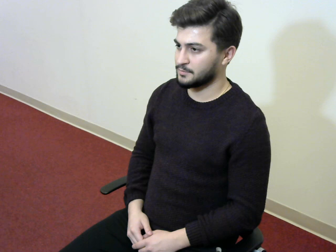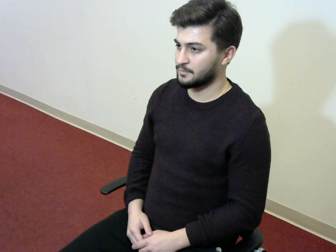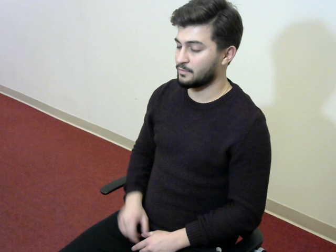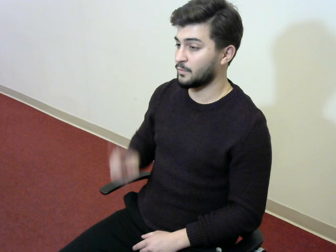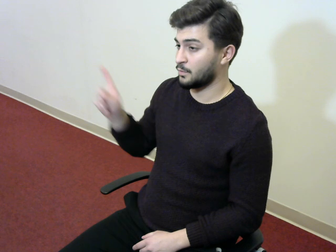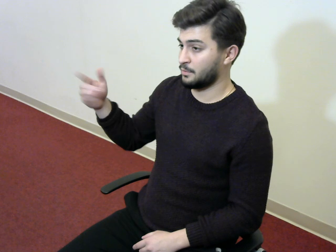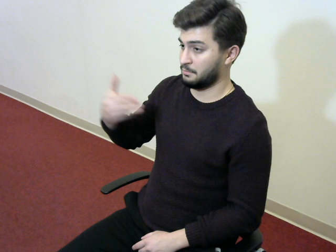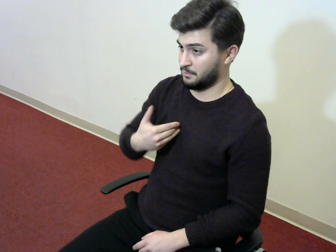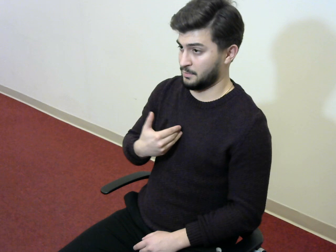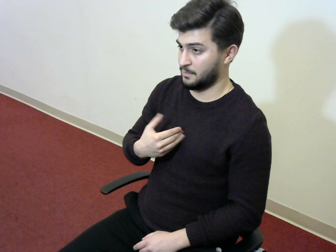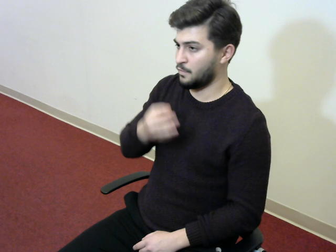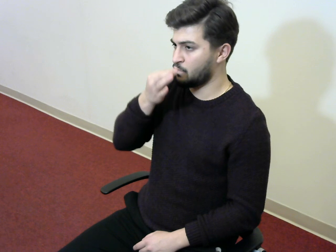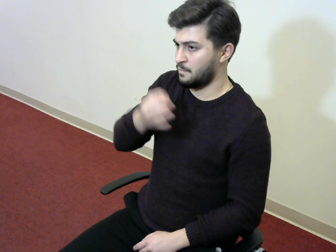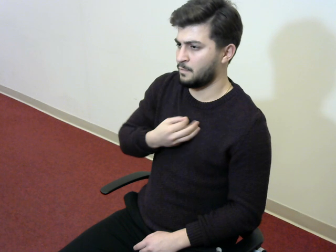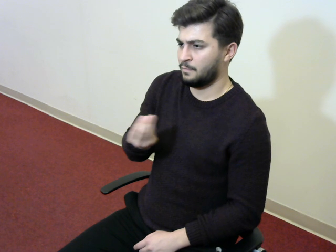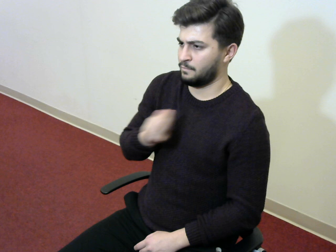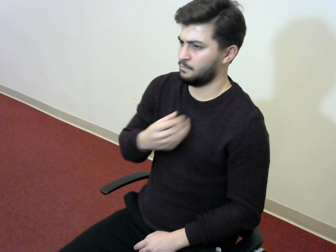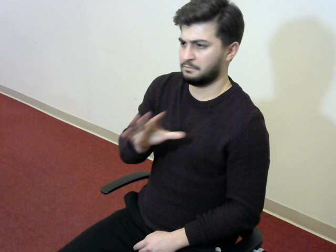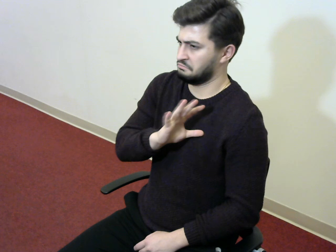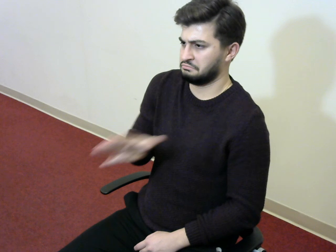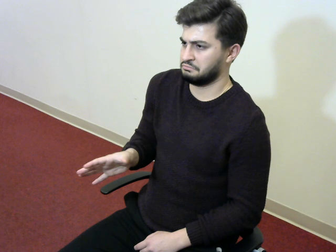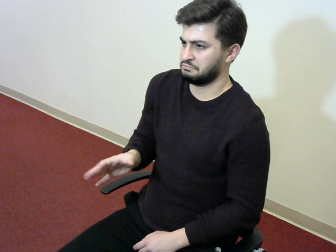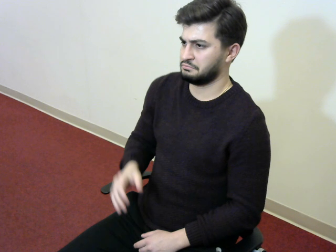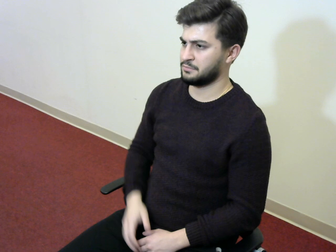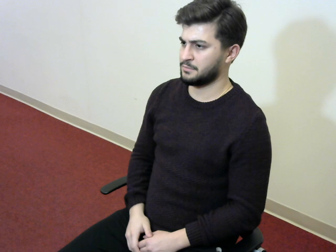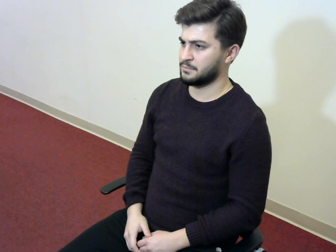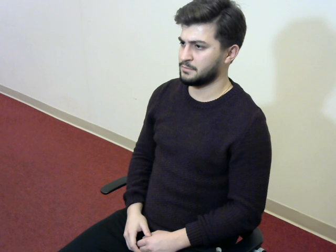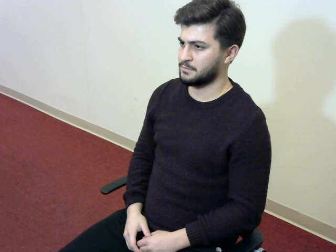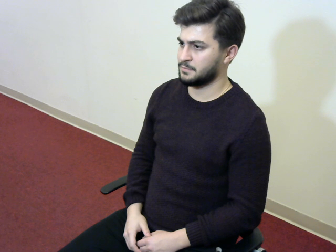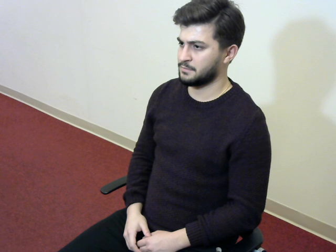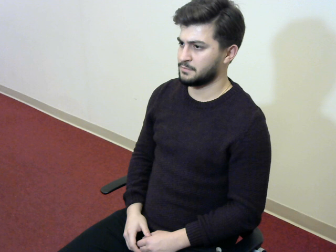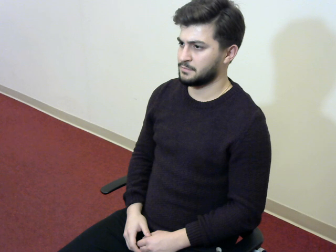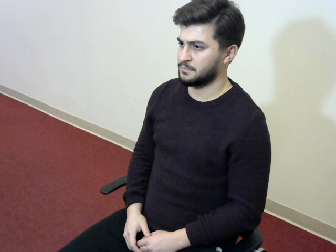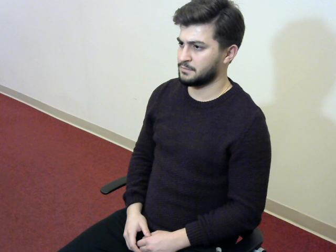O mənə cavab verməyib